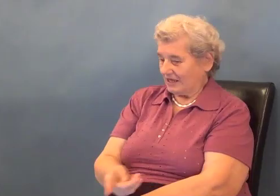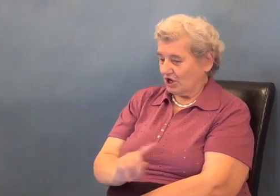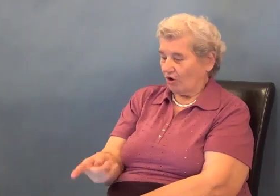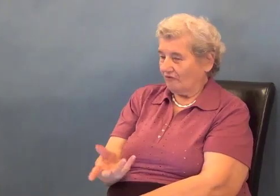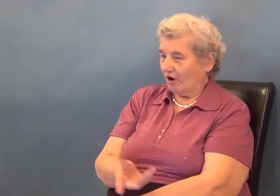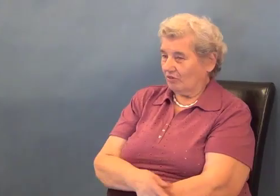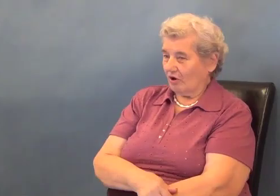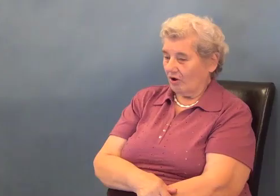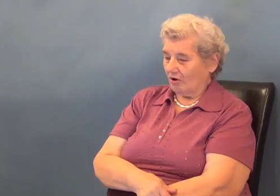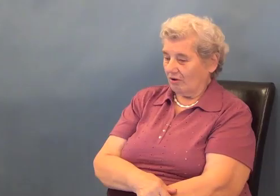Dlaczego nie wolno?